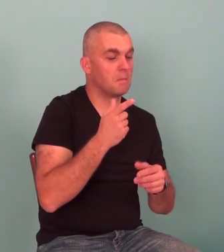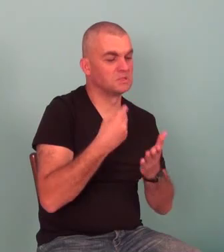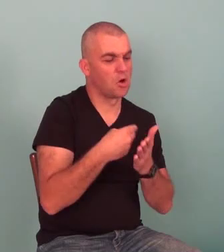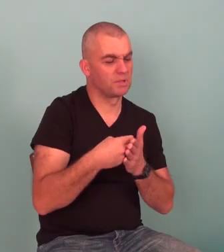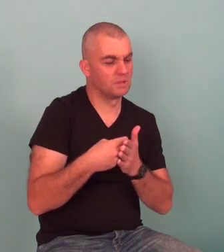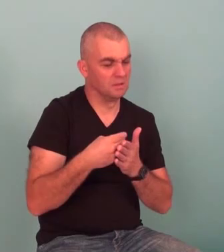Zakupy.